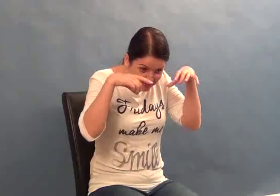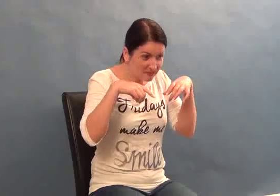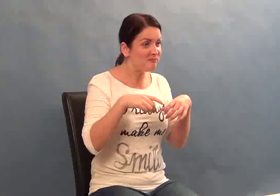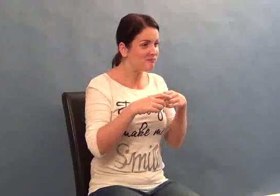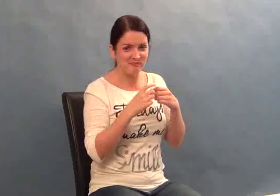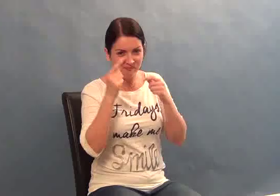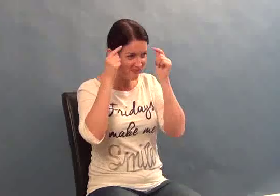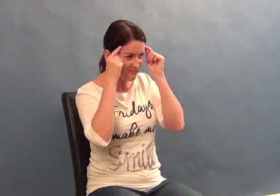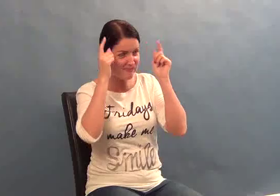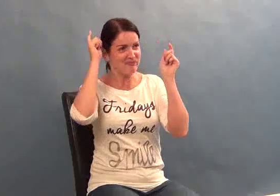Myślała i wpadła na pomysł.